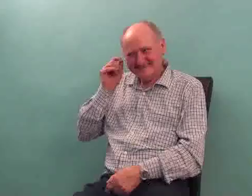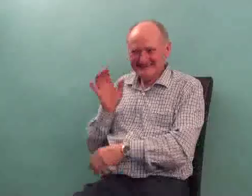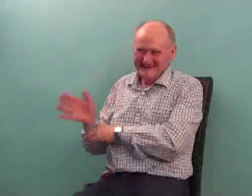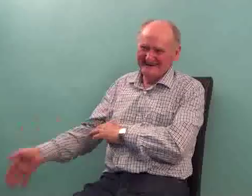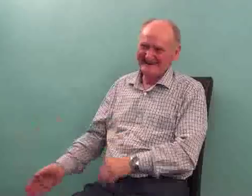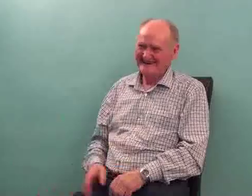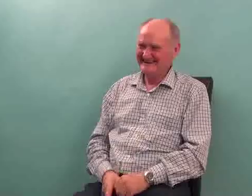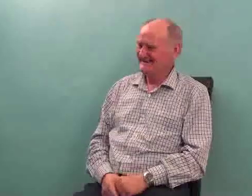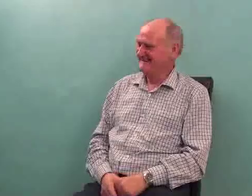To jest dokuczanie tej dziewczynie.